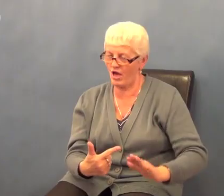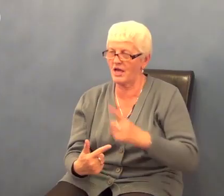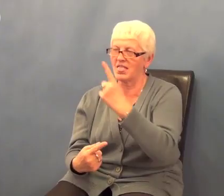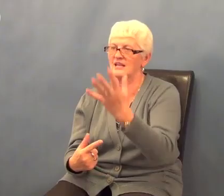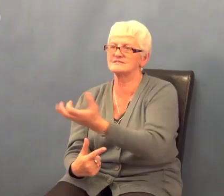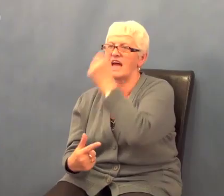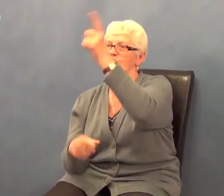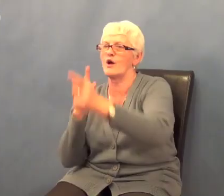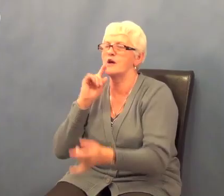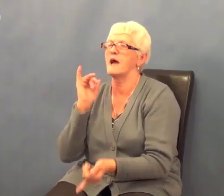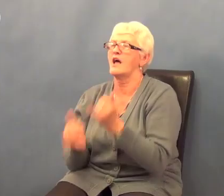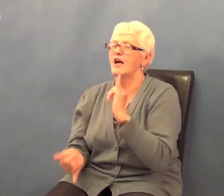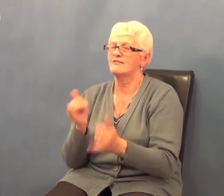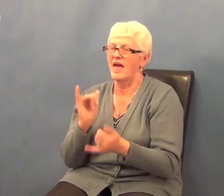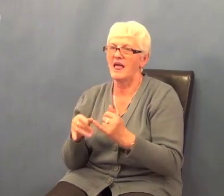A jeden został zabrany przez chłopca, który jedzie na rowerze.